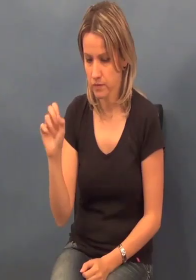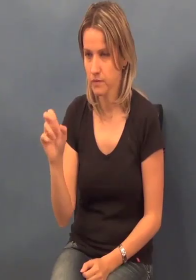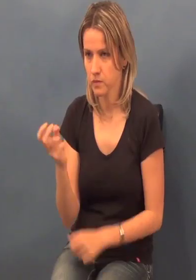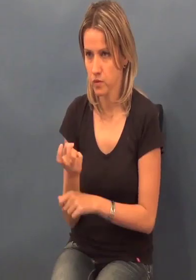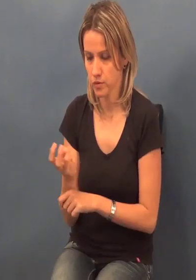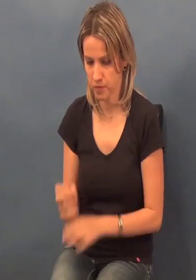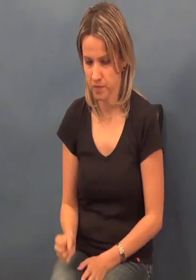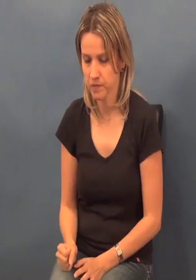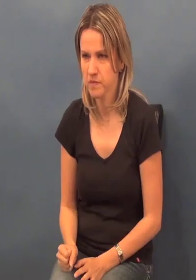Tak, tak, luty.